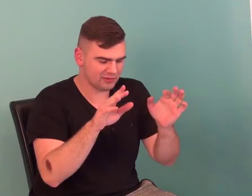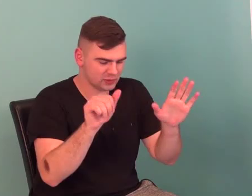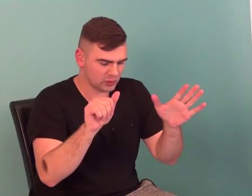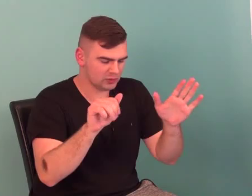Szósta.